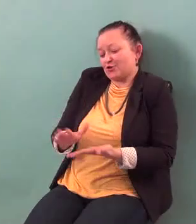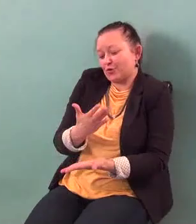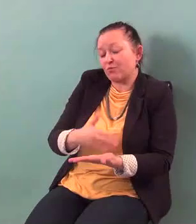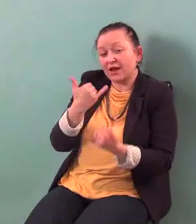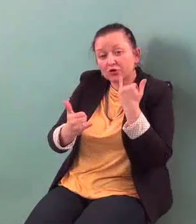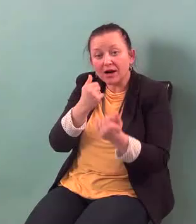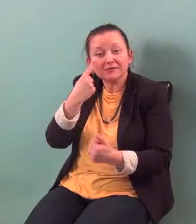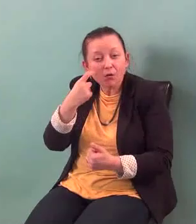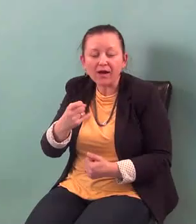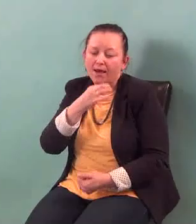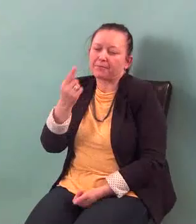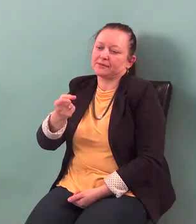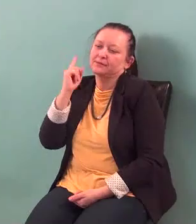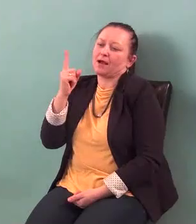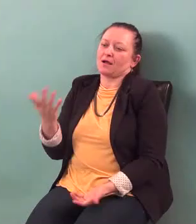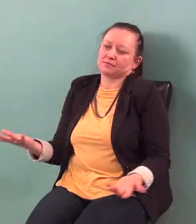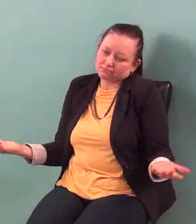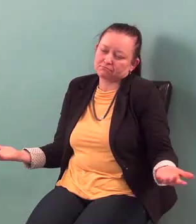Jeżeli zauważysz, że tak jest, to lepiej dać zakaz.